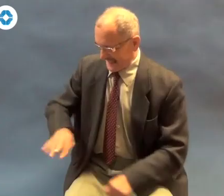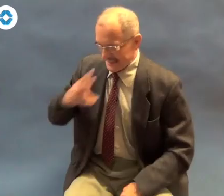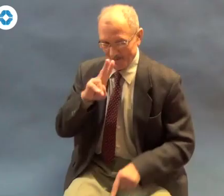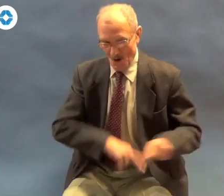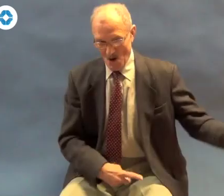Zobacz, z tyłu jest policjant.